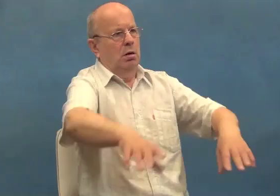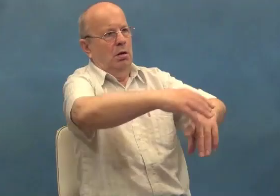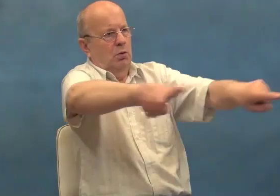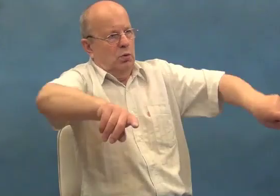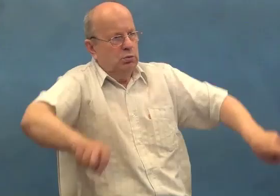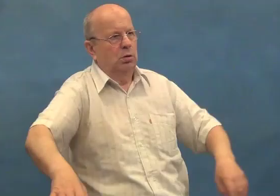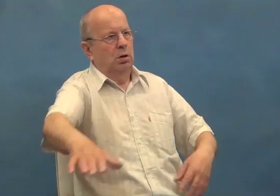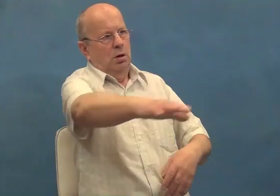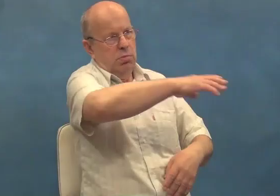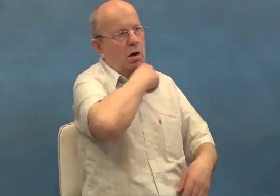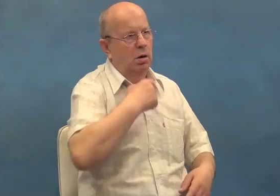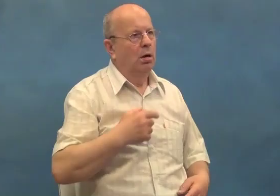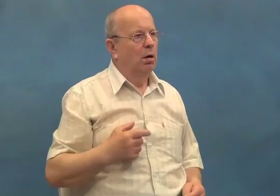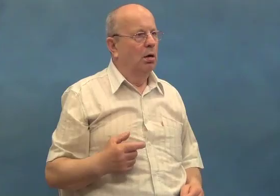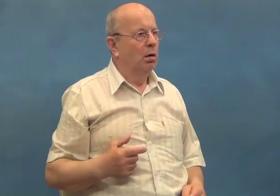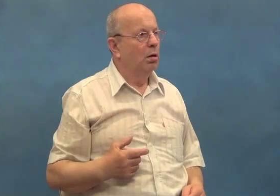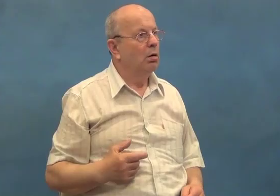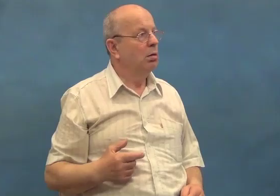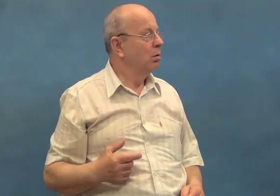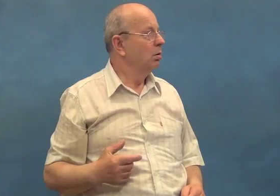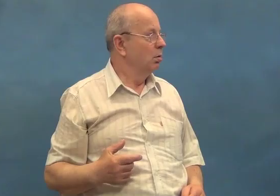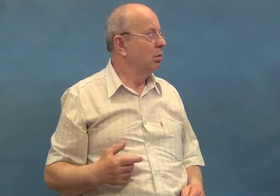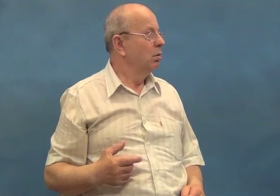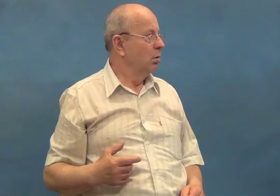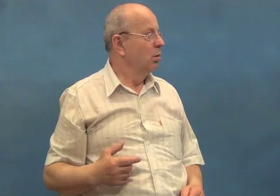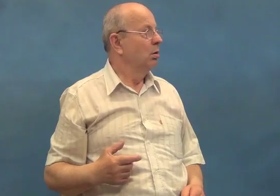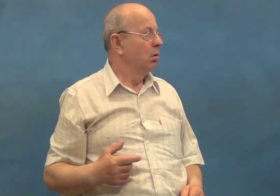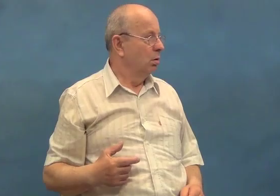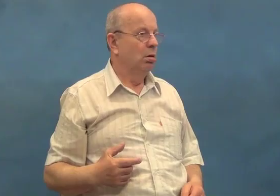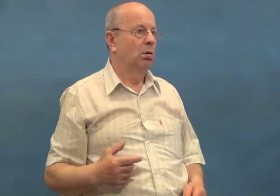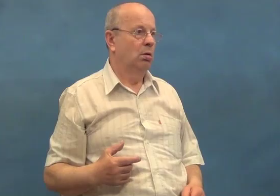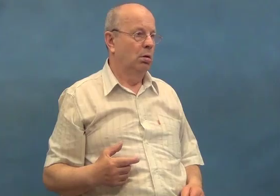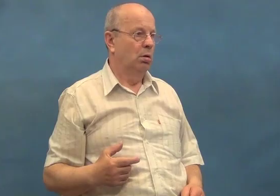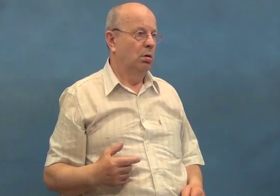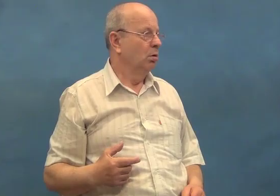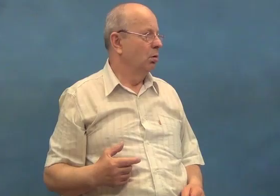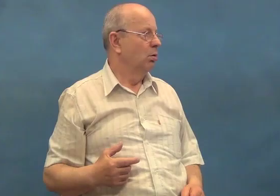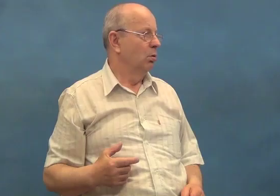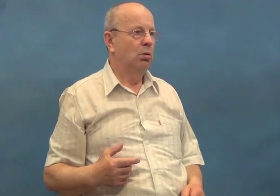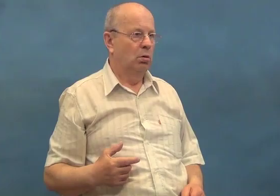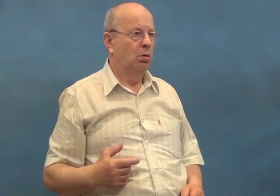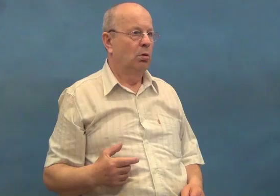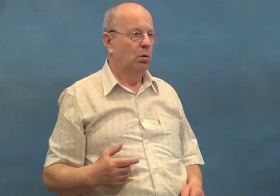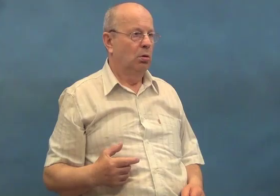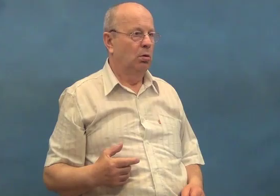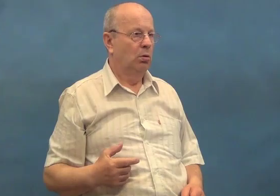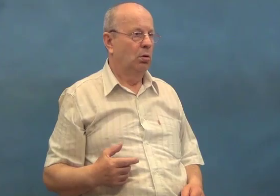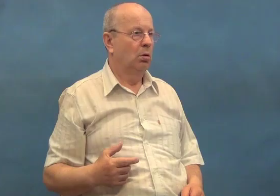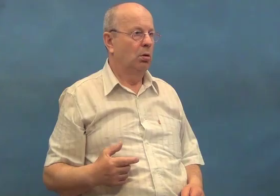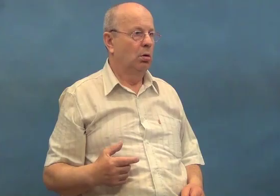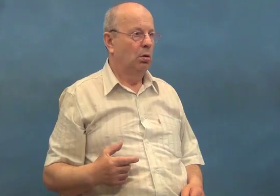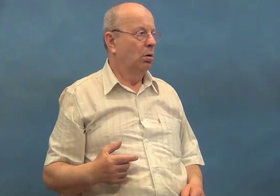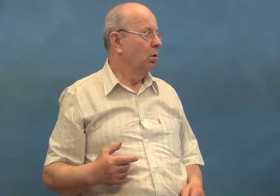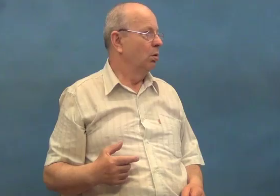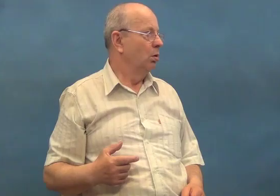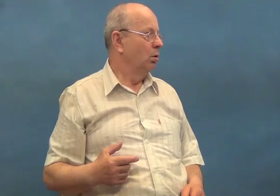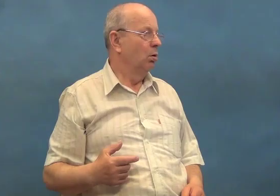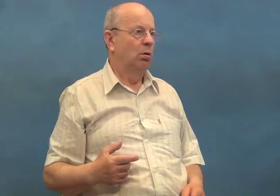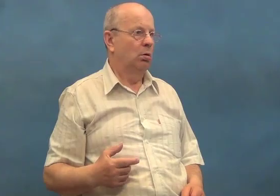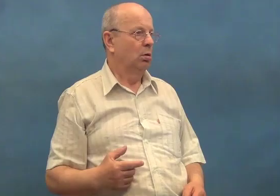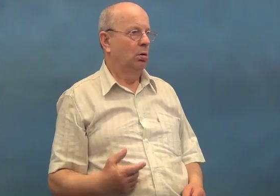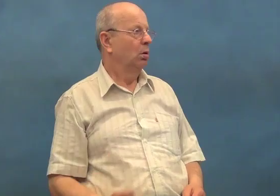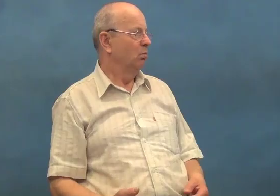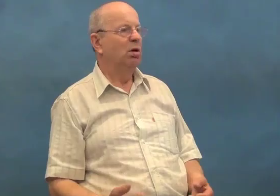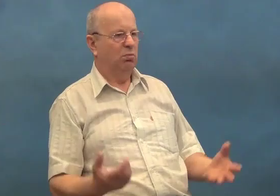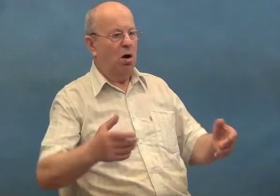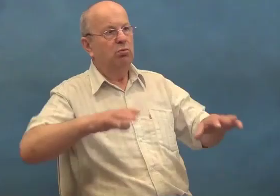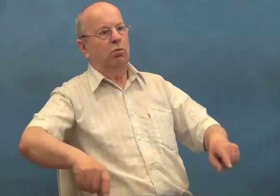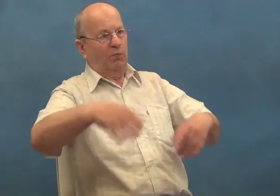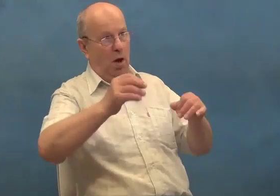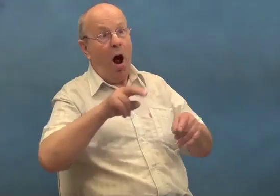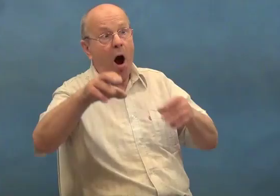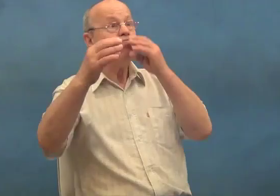Trzeba usiąść w miejscu, gdzie można usiąść.